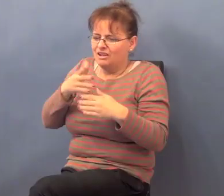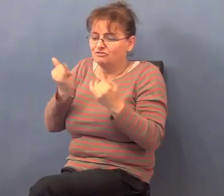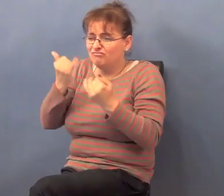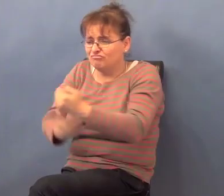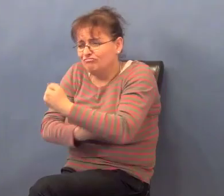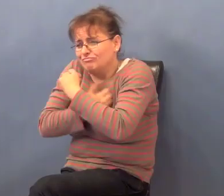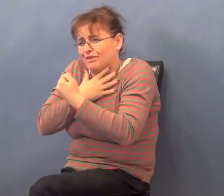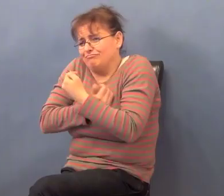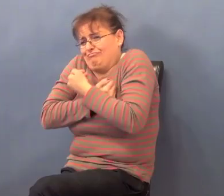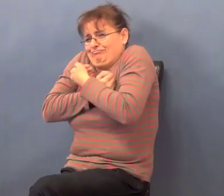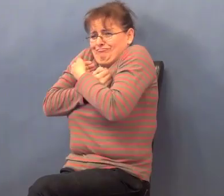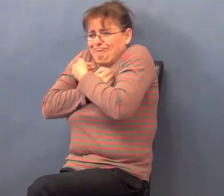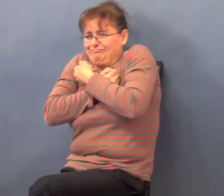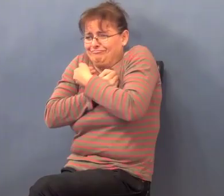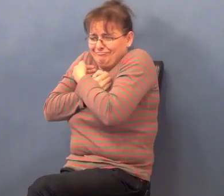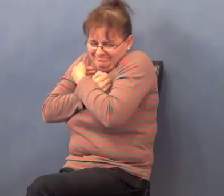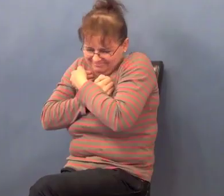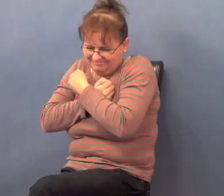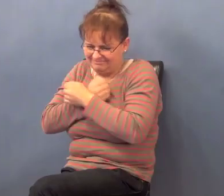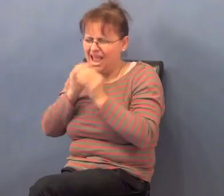Dziecko przytula psa do siebie.